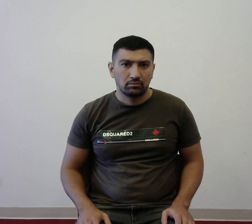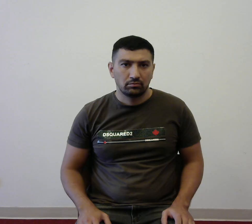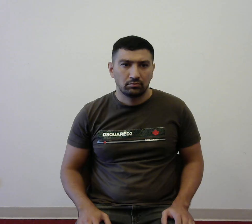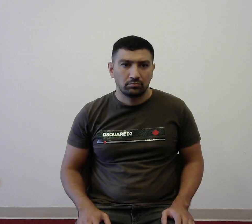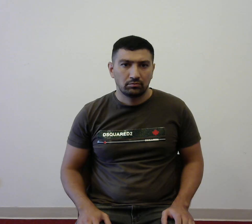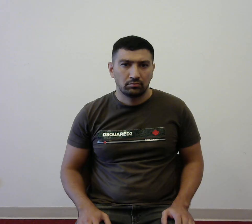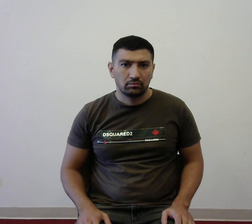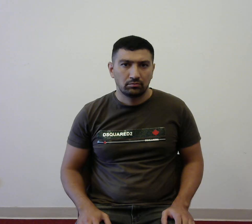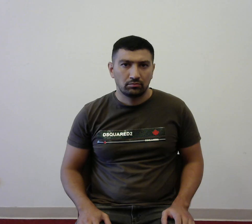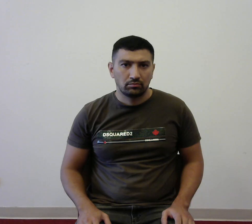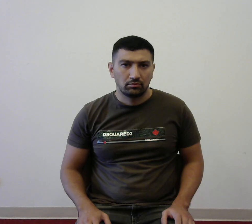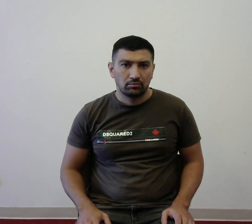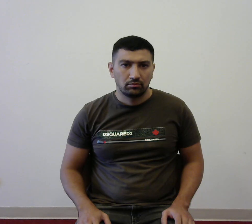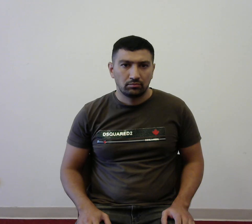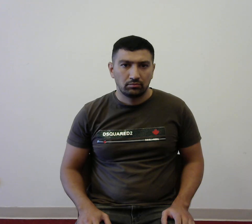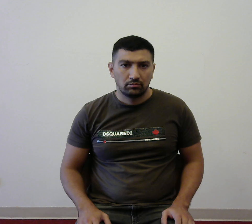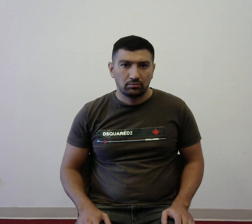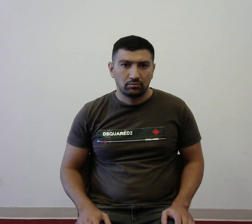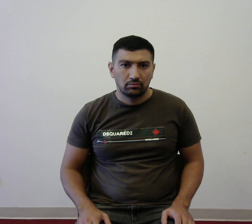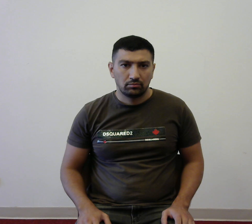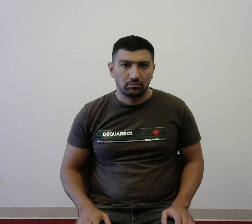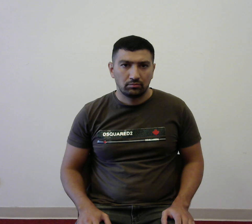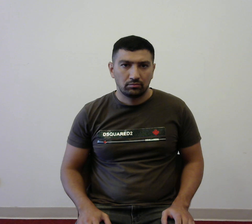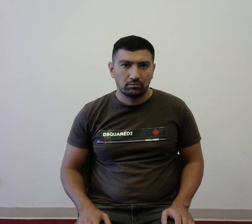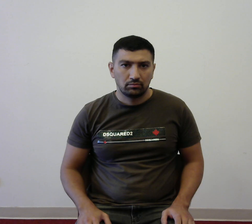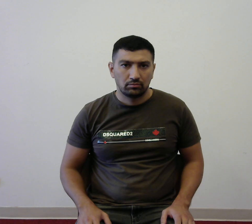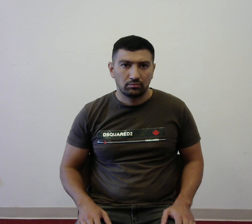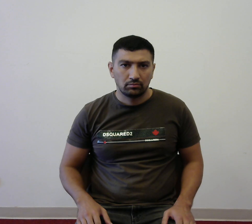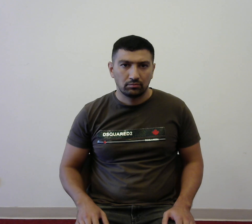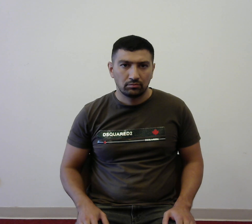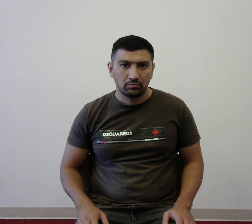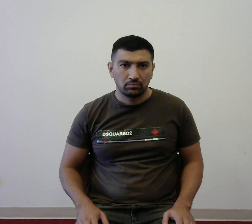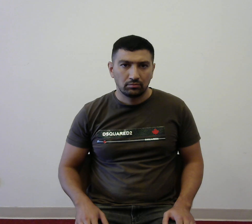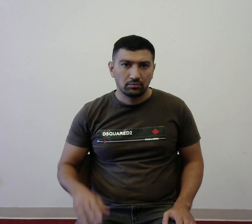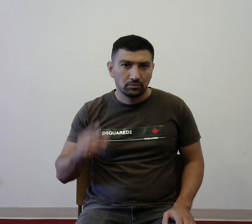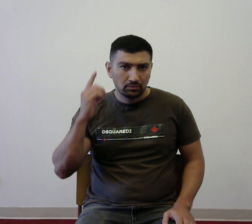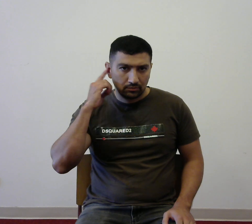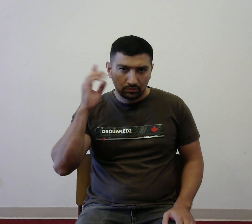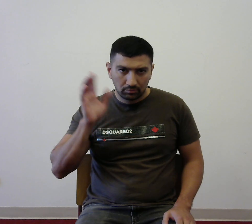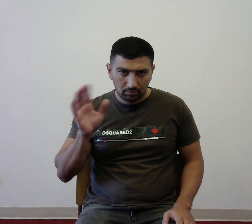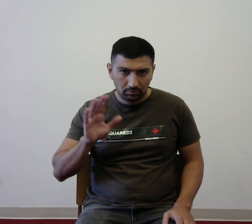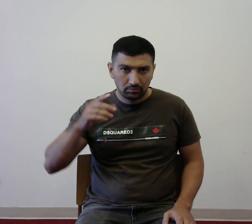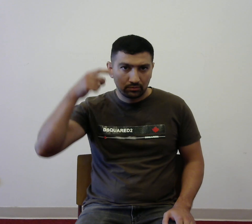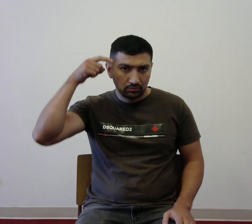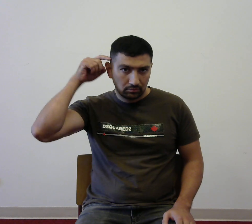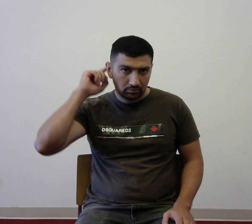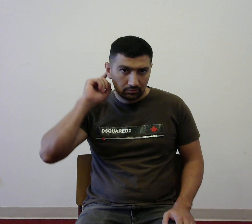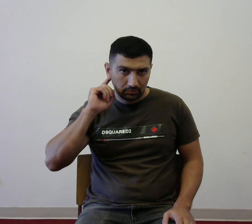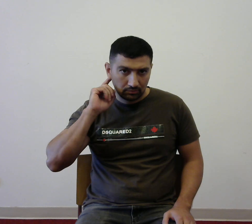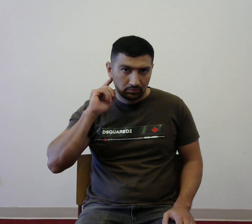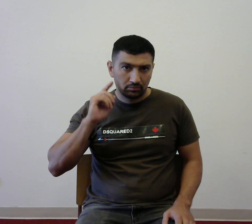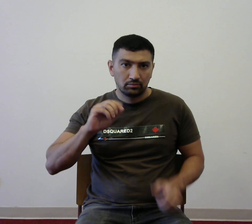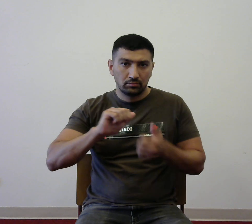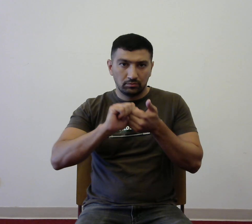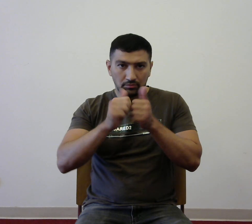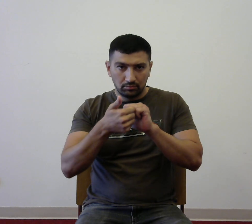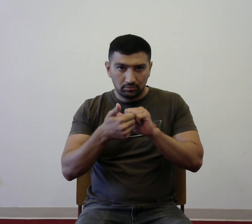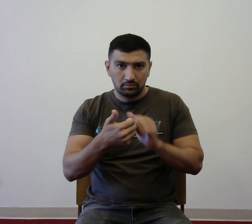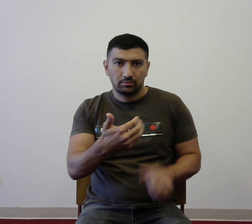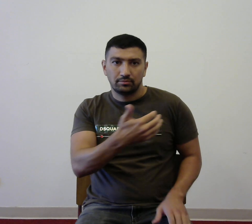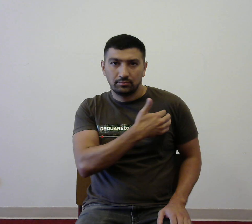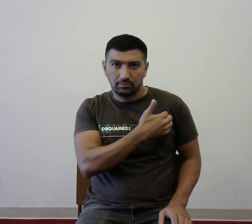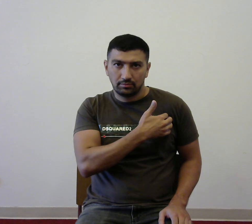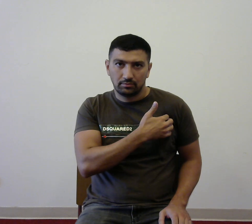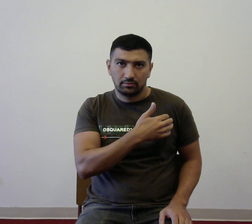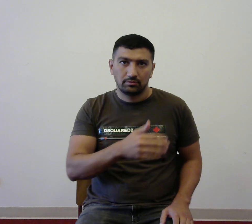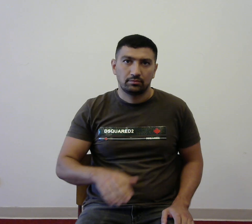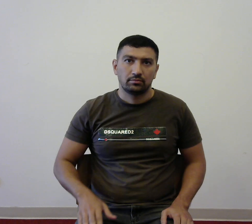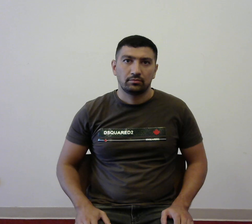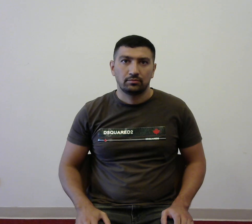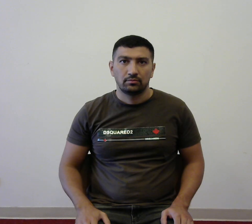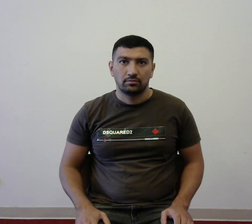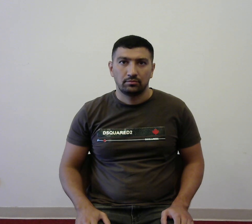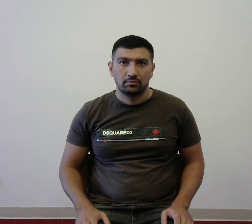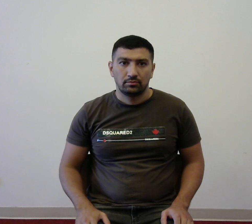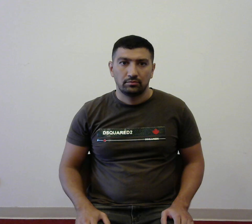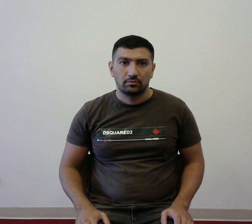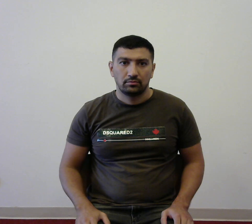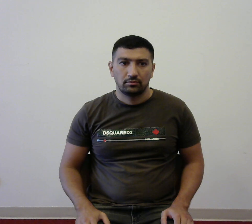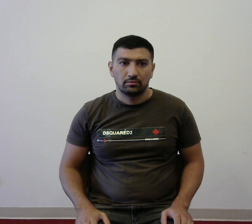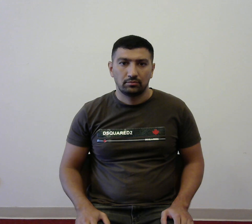Eşitmə aparatını dəyişmək istəyirəm